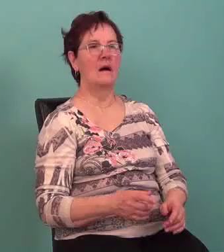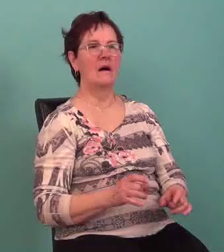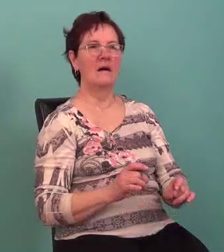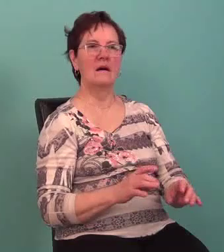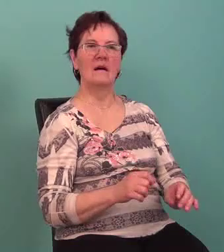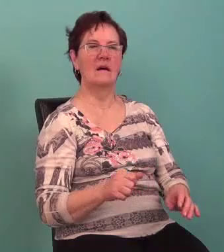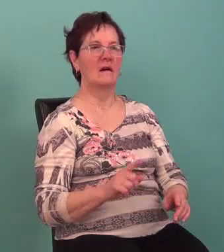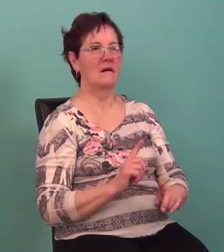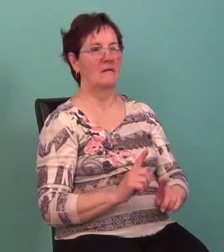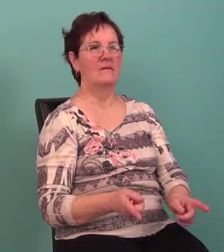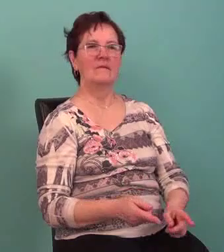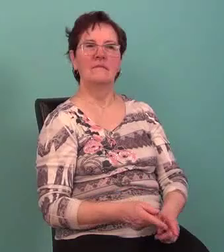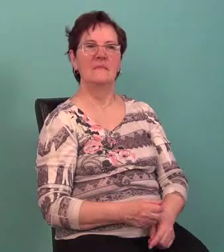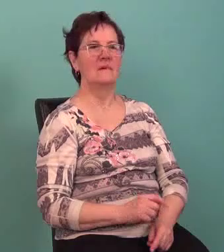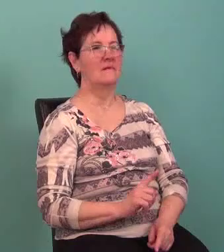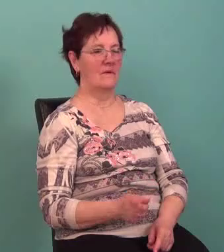Nie wolno biegać.